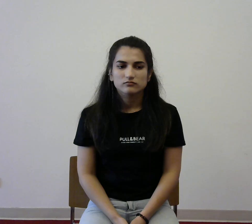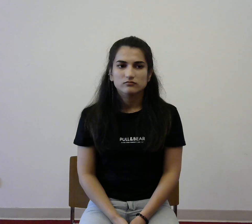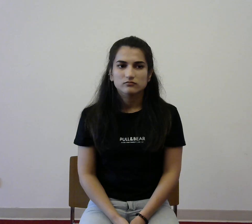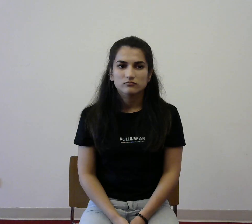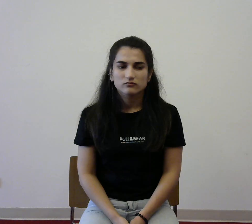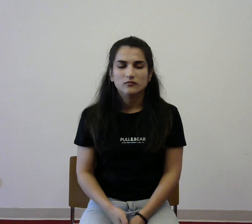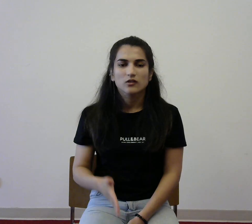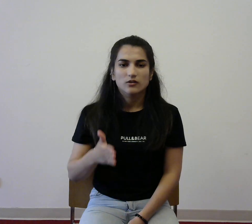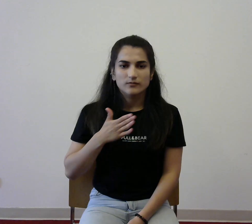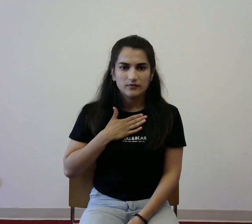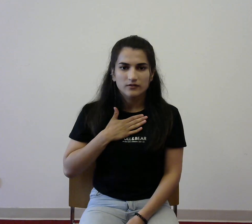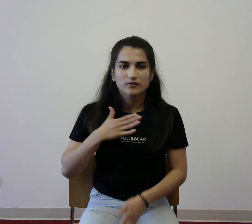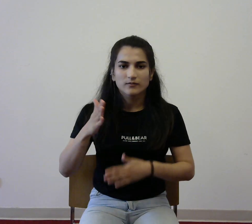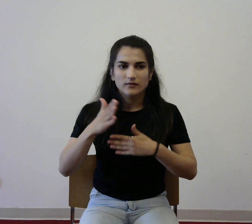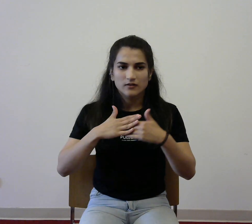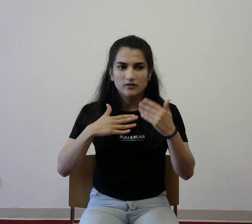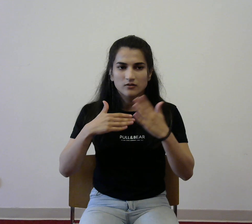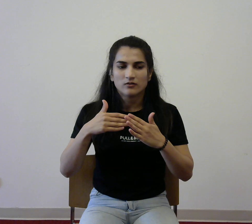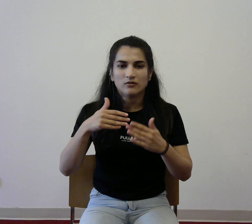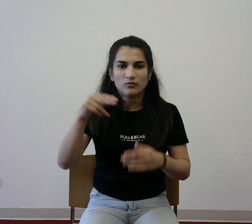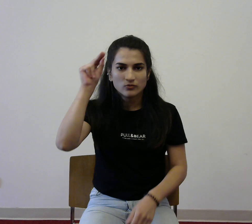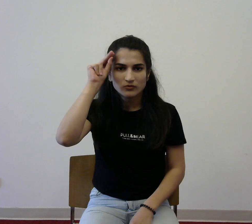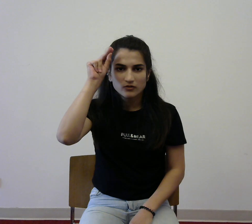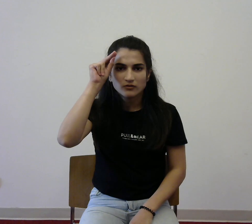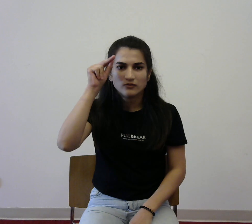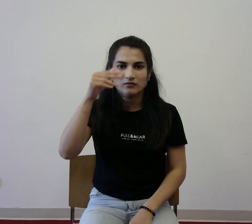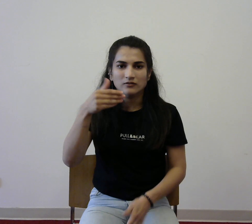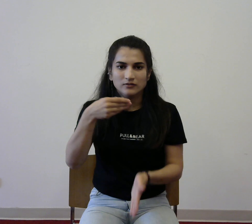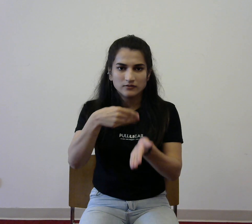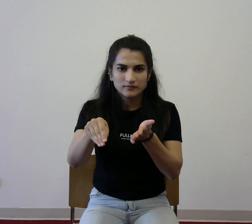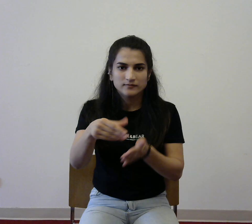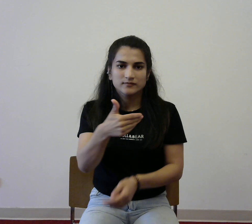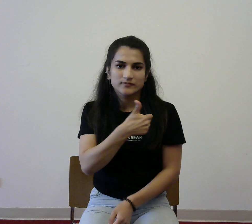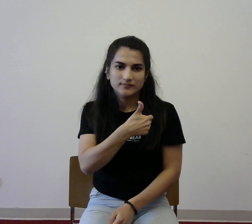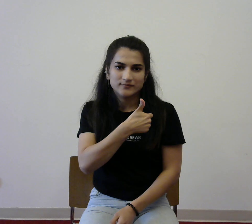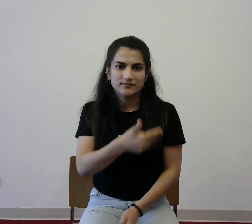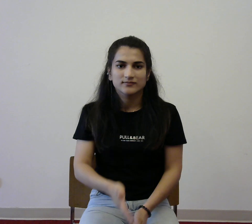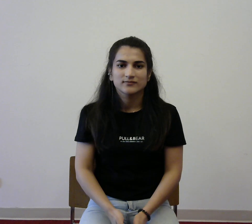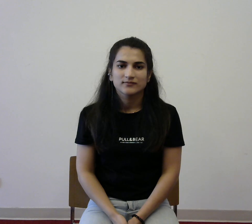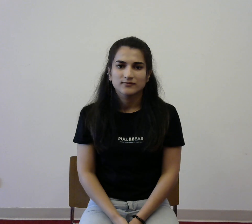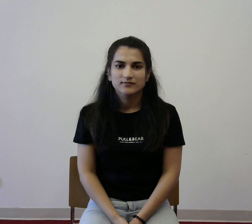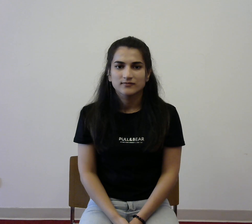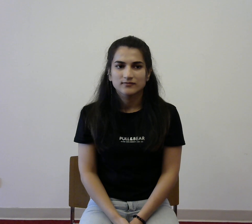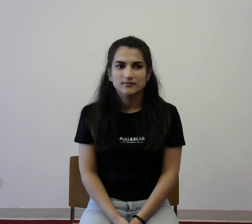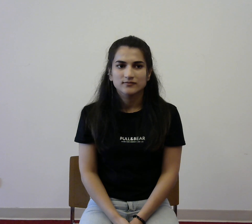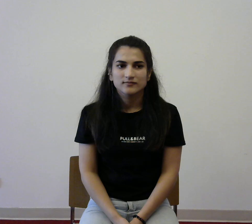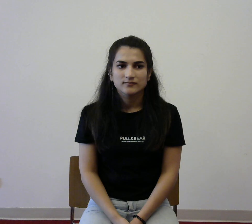Mən peşə təhsili almaq istəyirəm